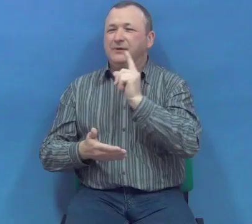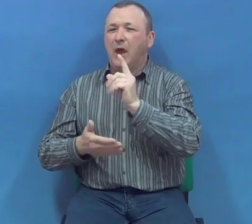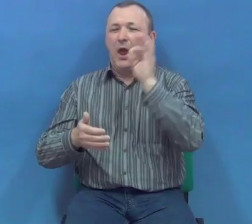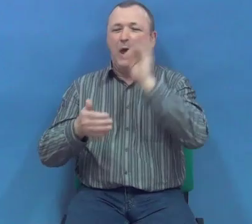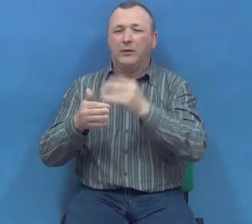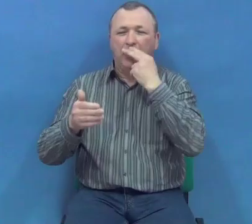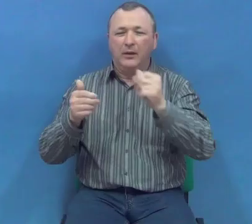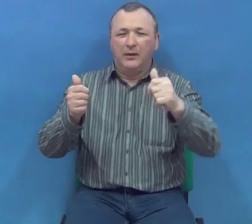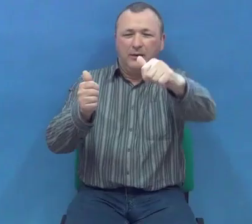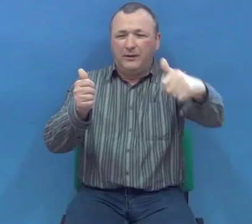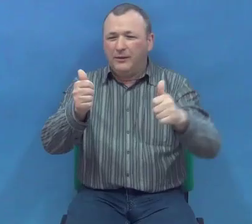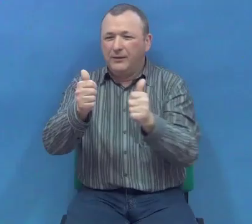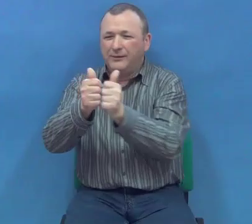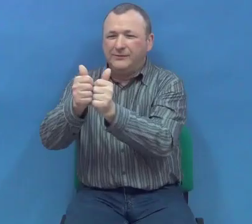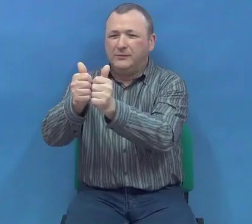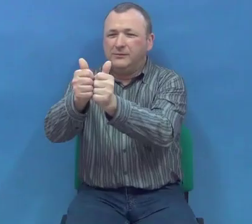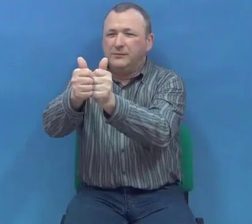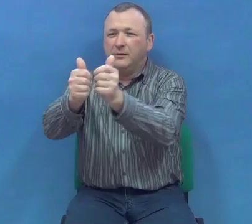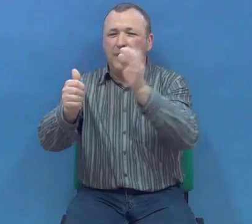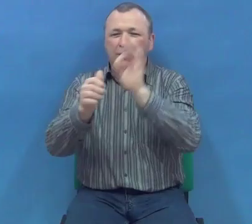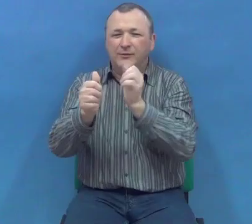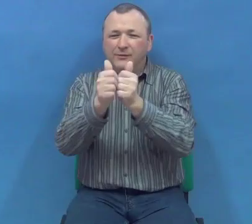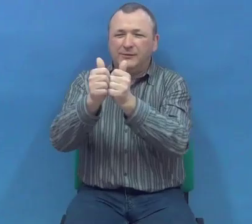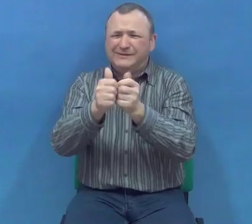Smarkacz podszedł do niego i chciał iść razem z nim.